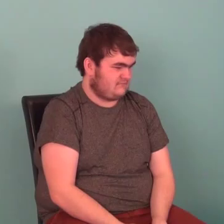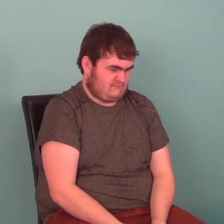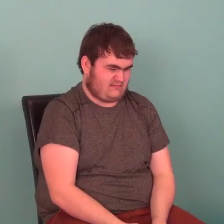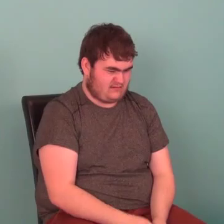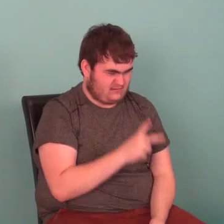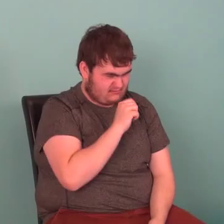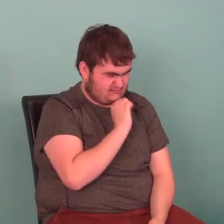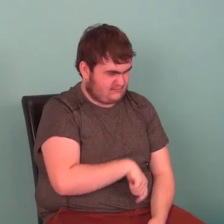Nie widziałem tego wcale.